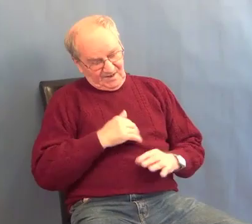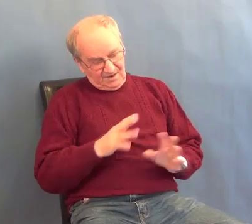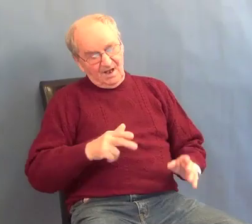Nie.